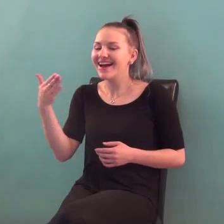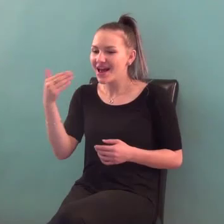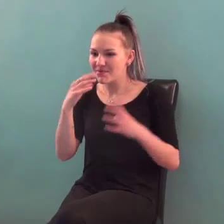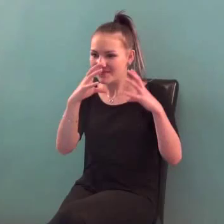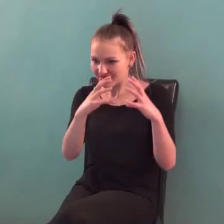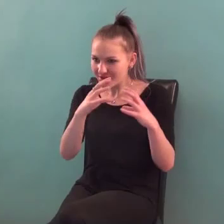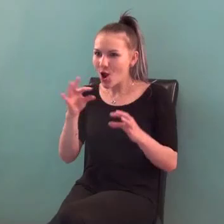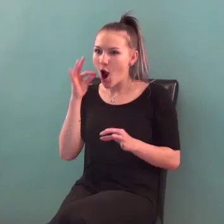W kulistym akwarium pływa ryba.